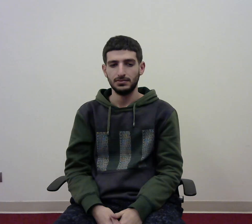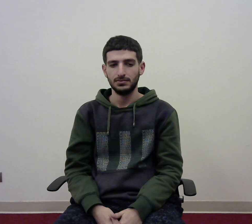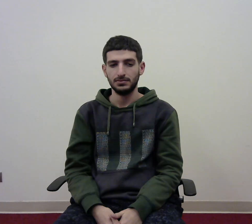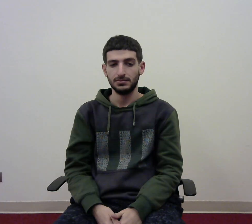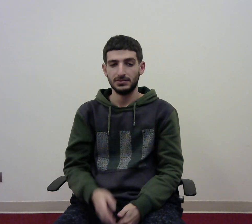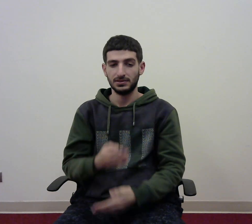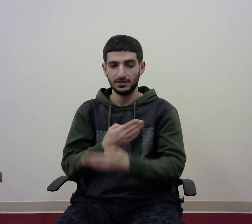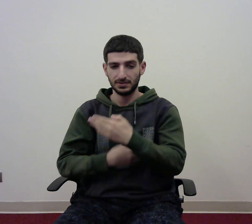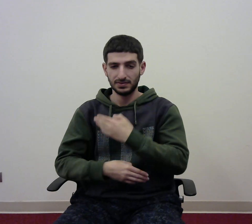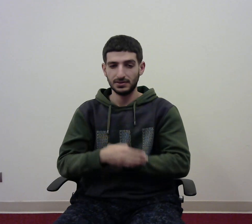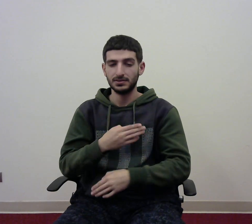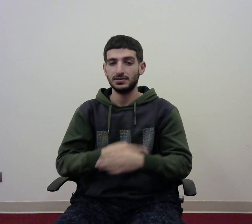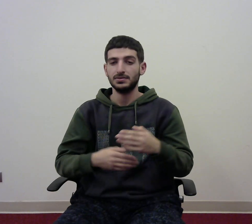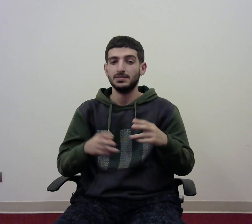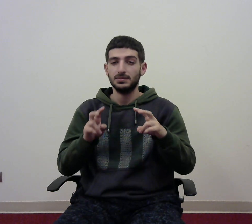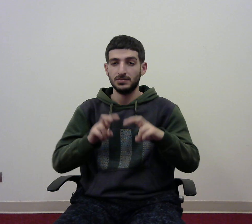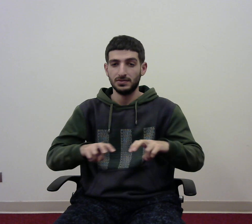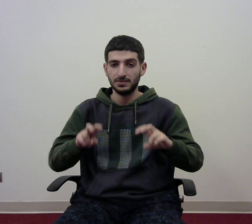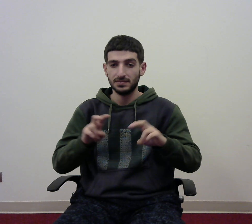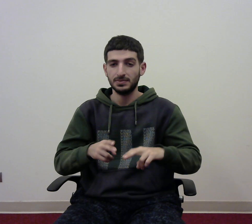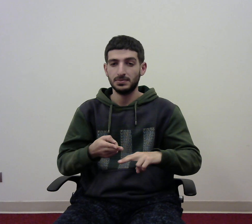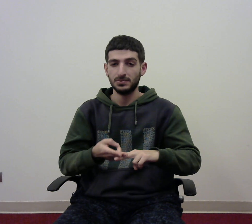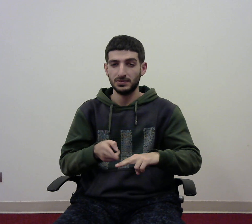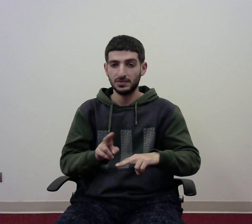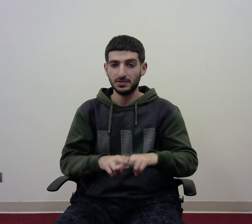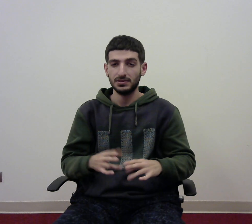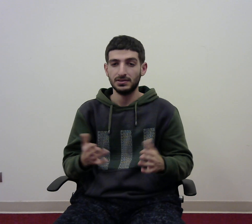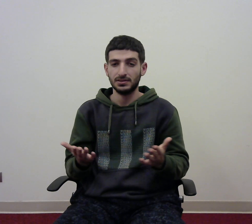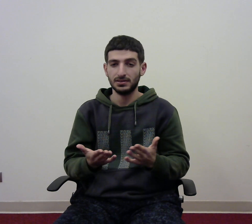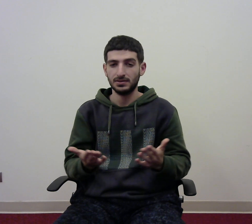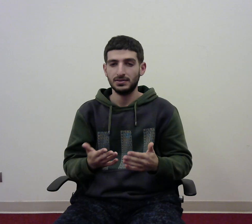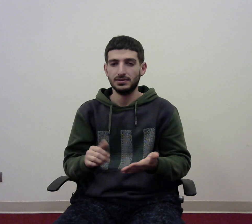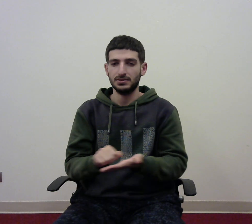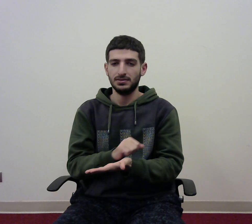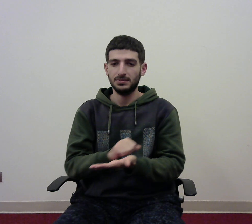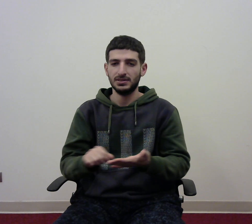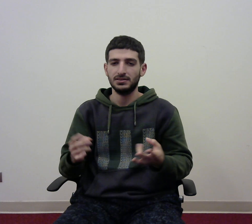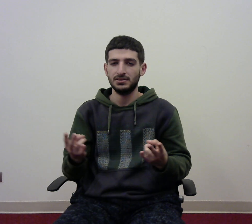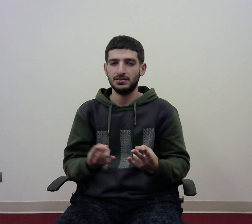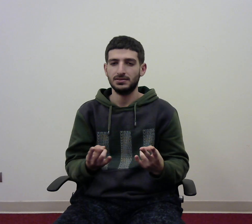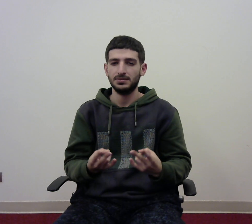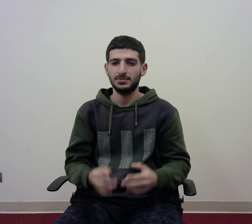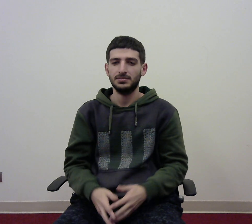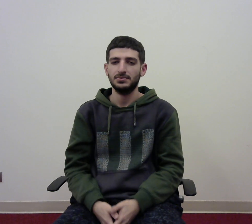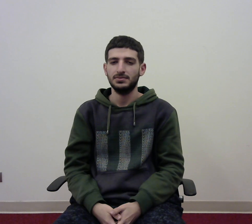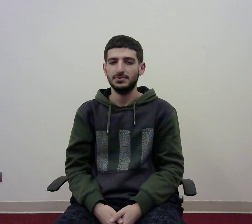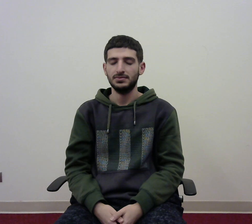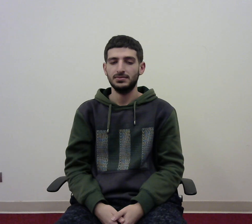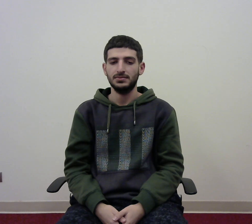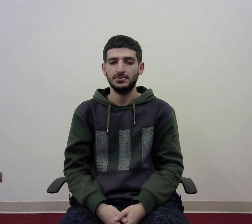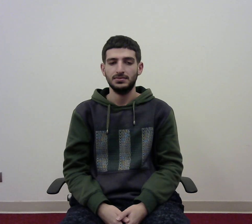Əlilliyin müəyyən edilməsi üçün hansı sənədlər lazımdır